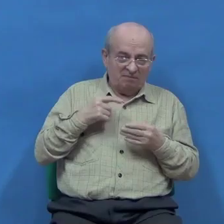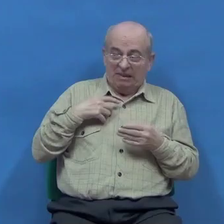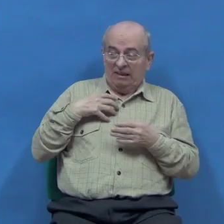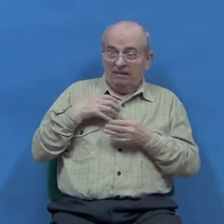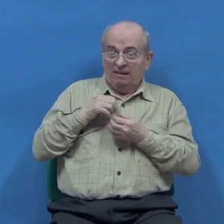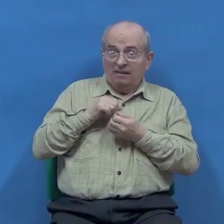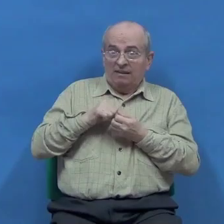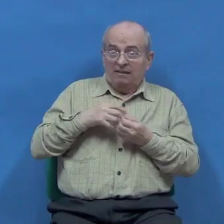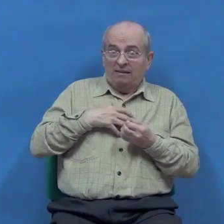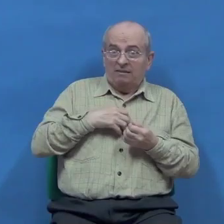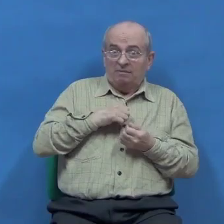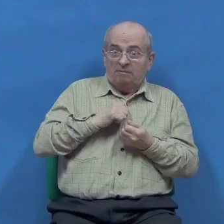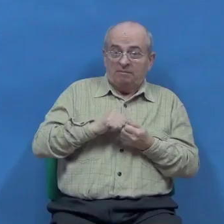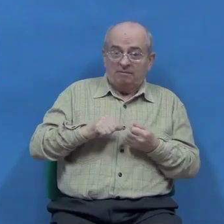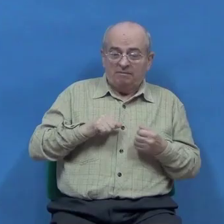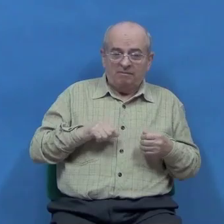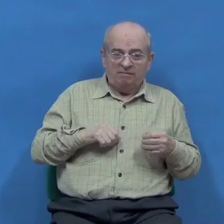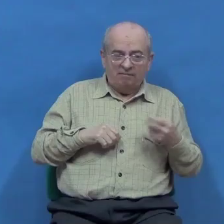Chaplin się przestraszył.